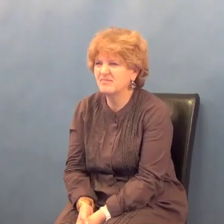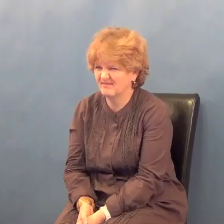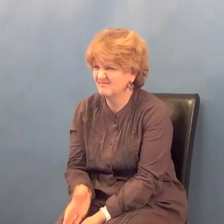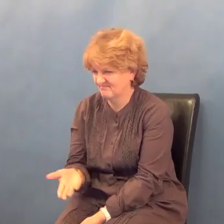No.